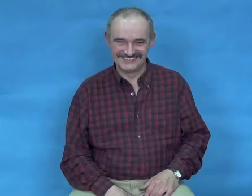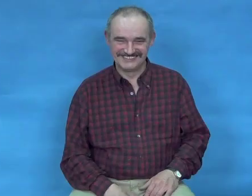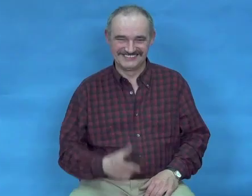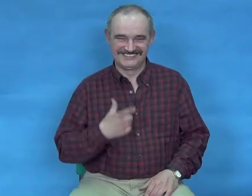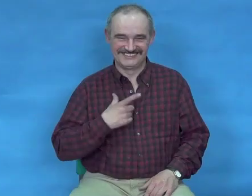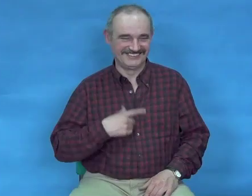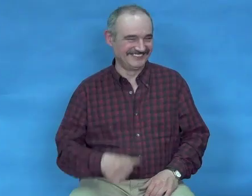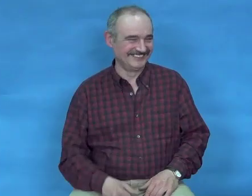Aha.